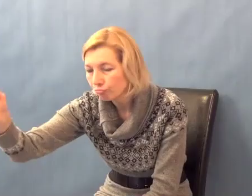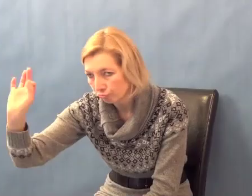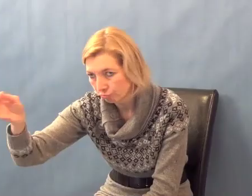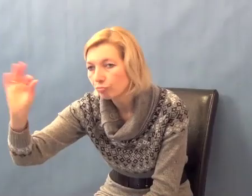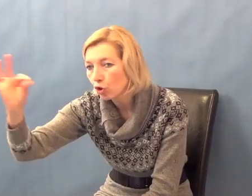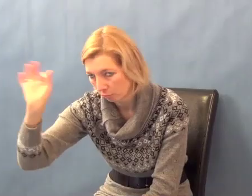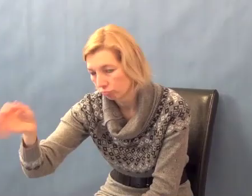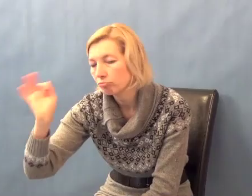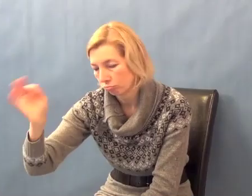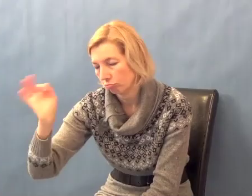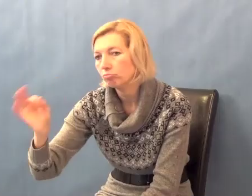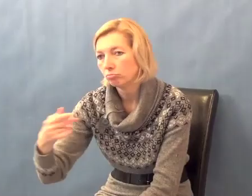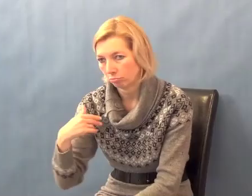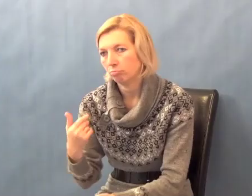Środa, dobrze.